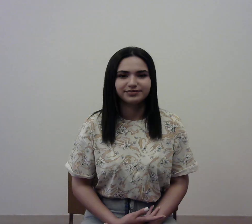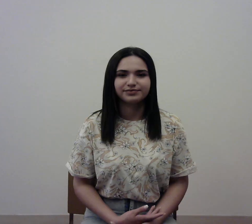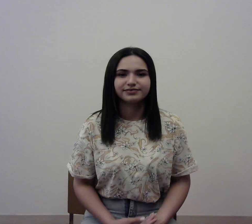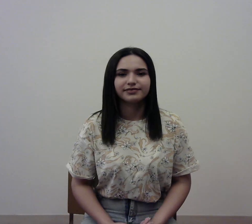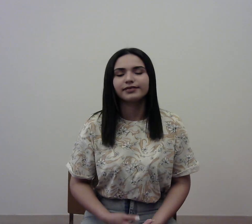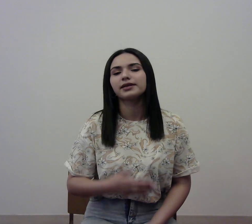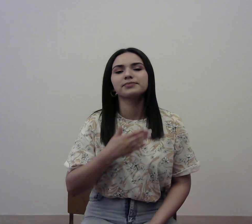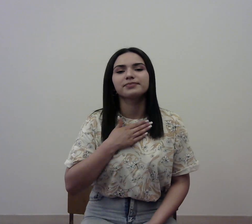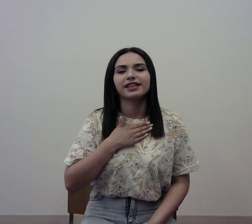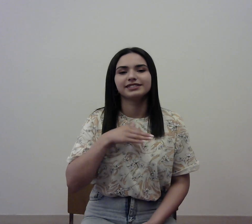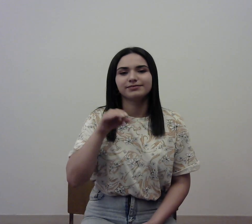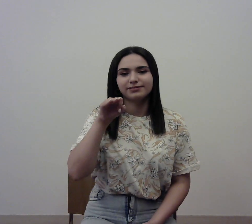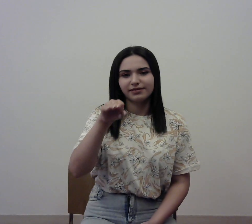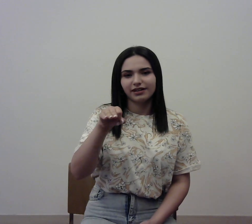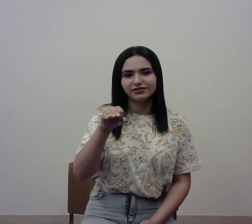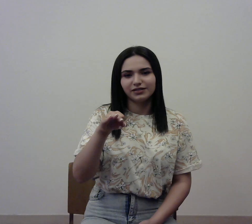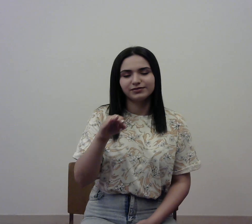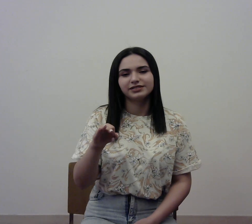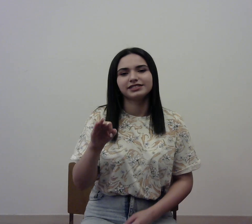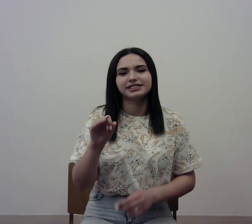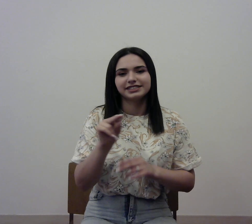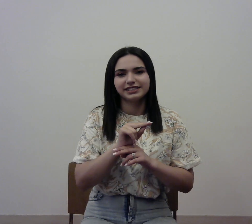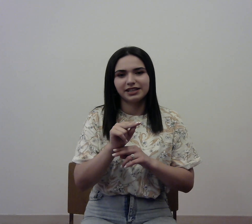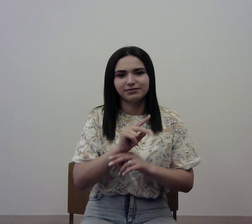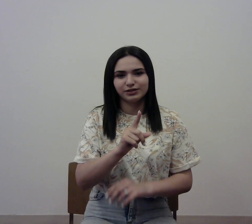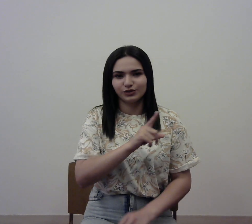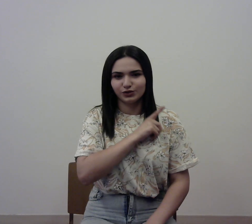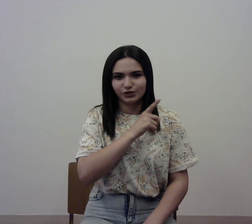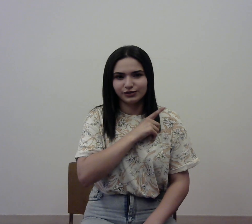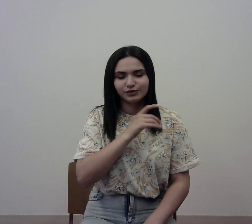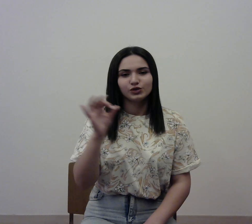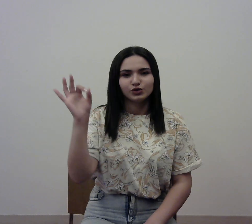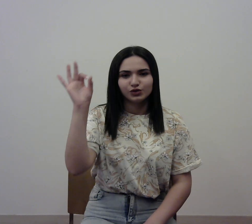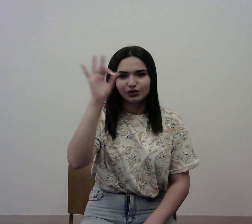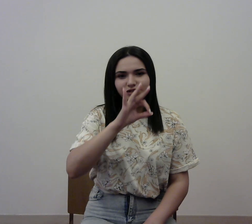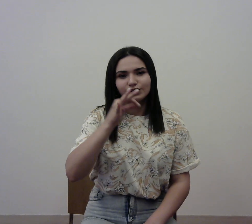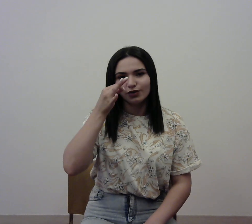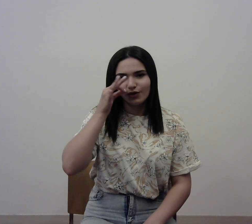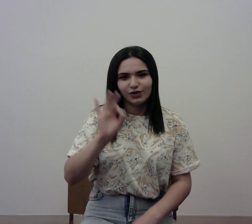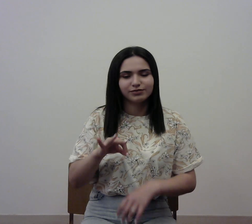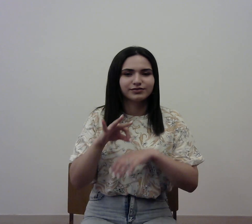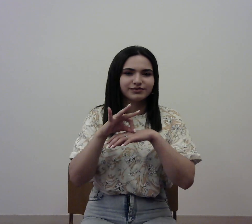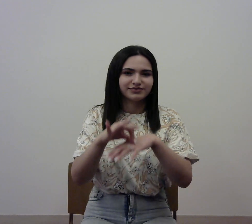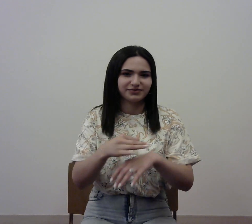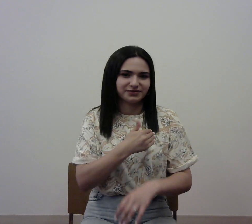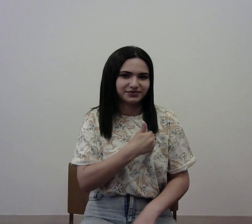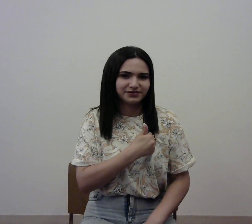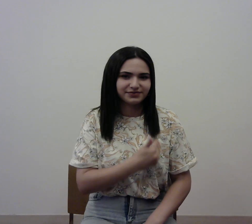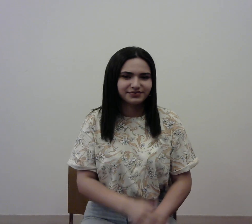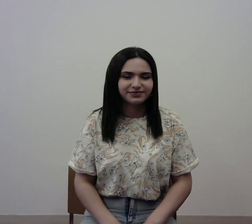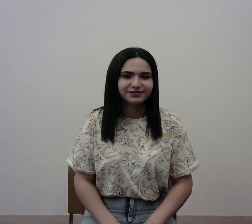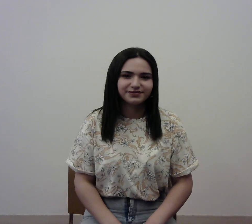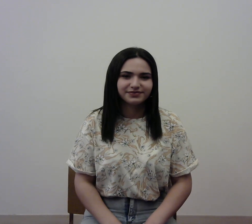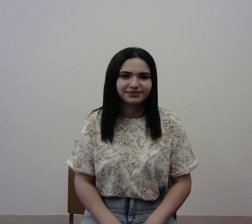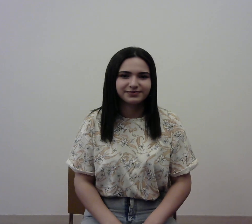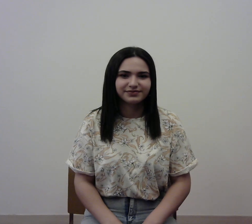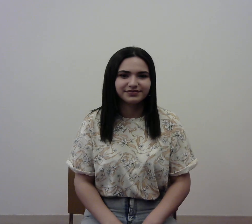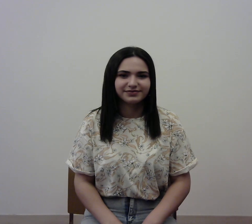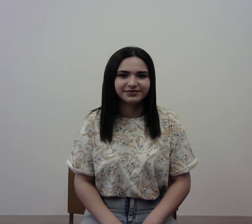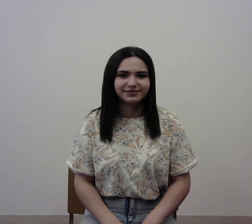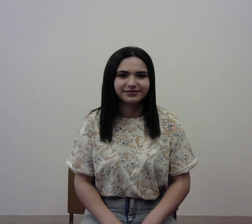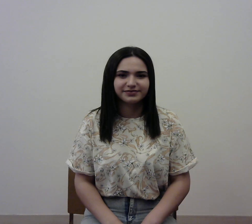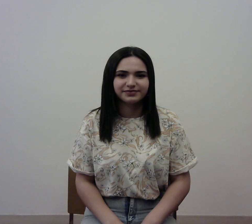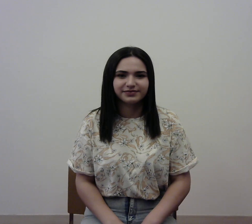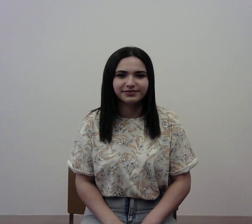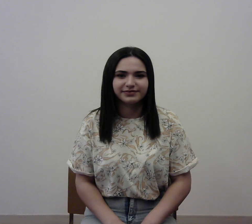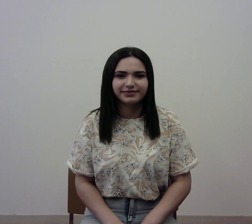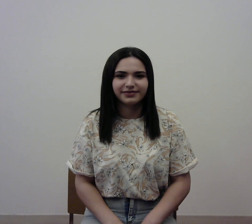Mən avtomobil təmiri üzrə təcrübə keçmək istəyirəm